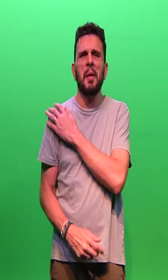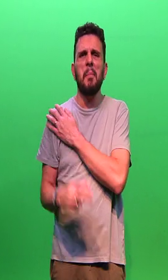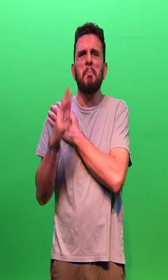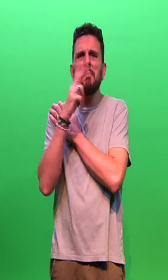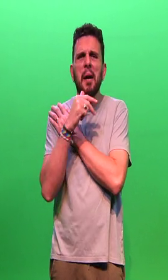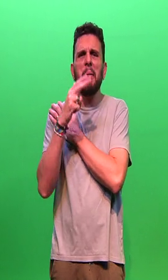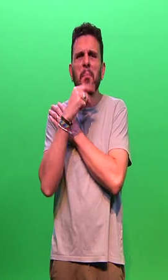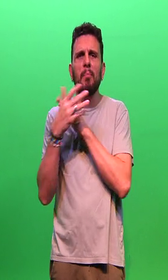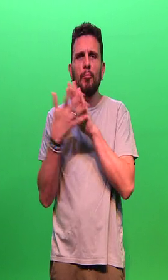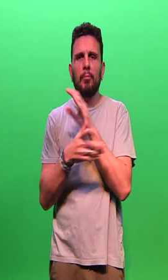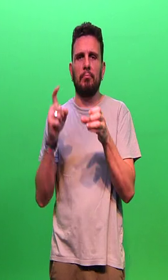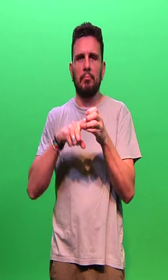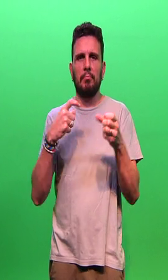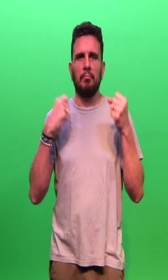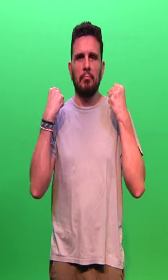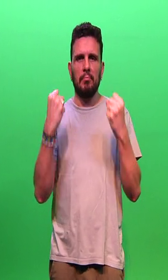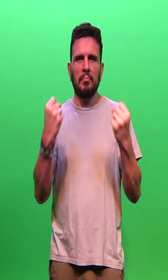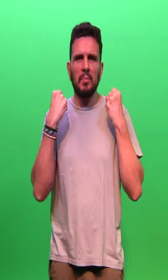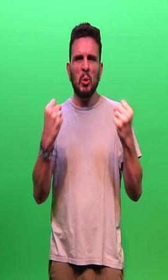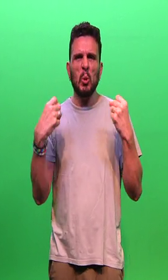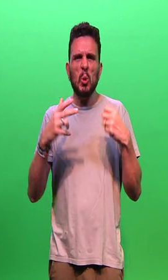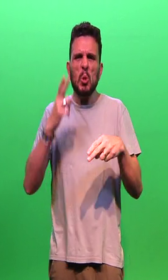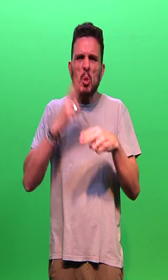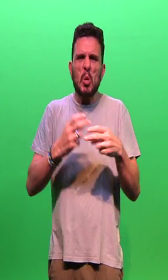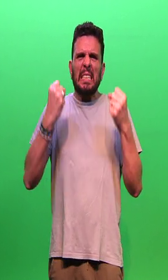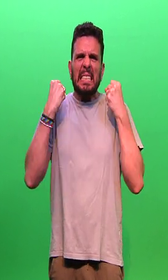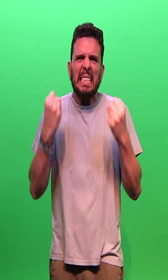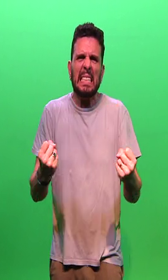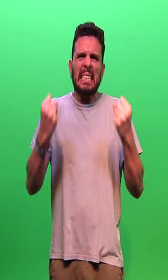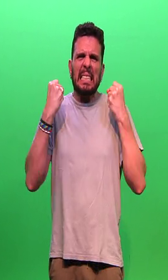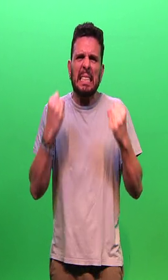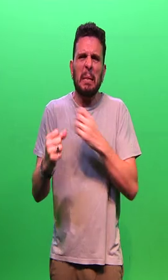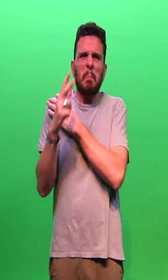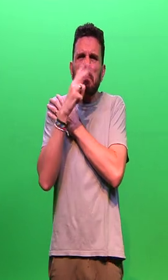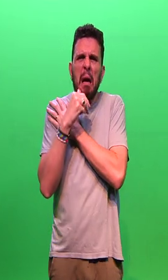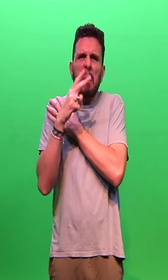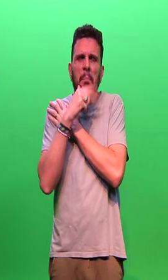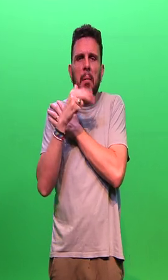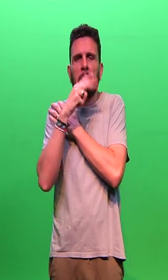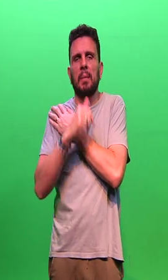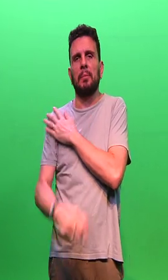Em fa mal l'espatlla perquè m'he inscrit al gimnàs i faig exercicis molt durs, fins que m'he fet mal.